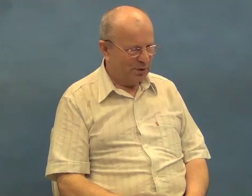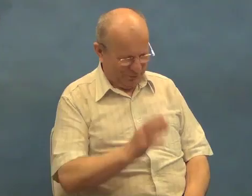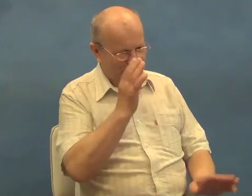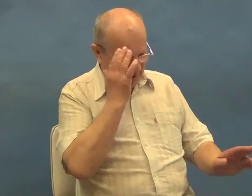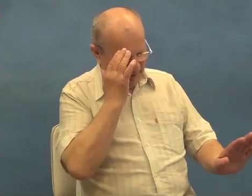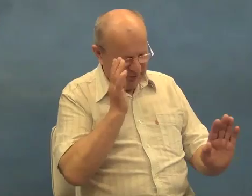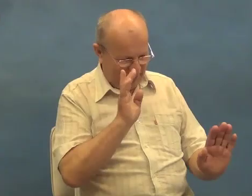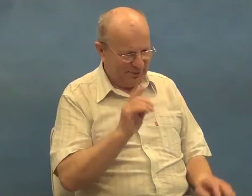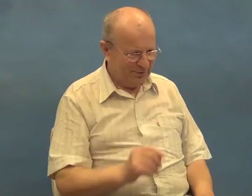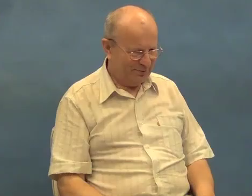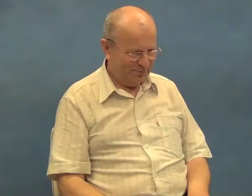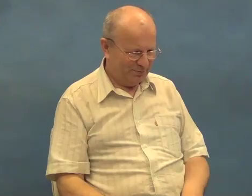Wiem, poczekaj, moment.